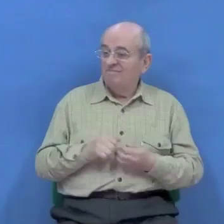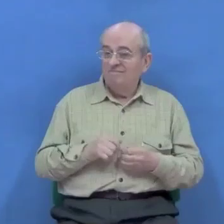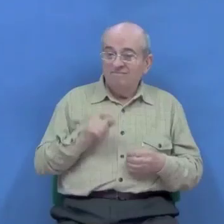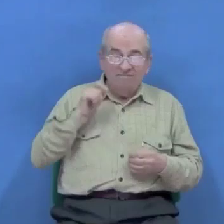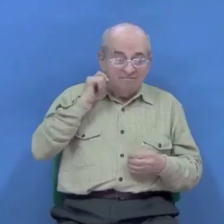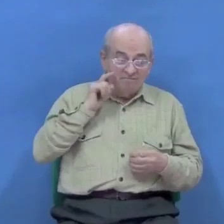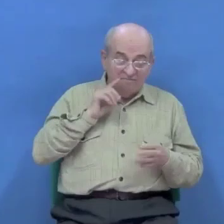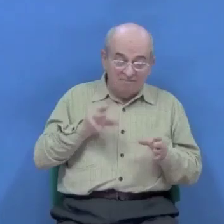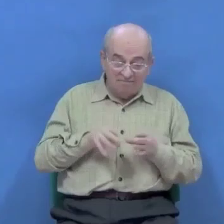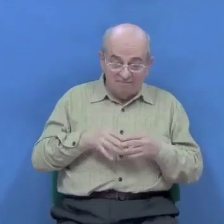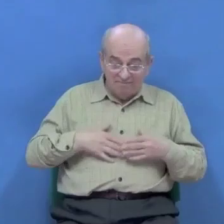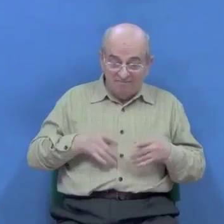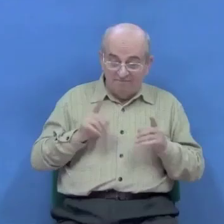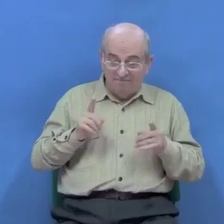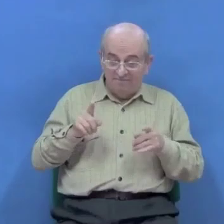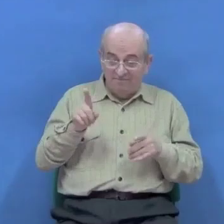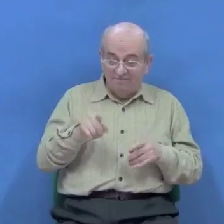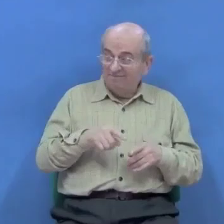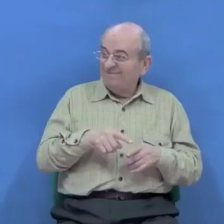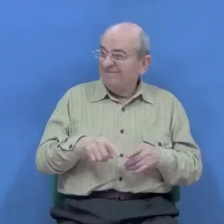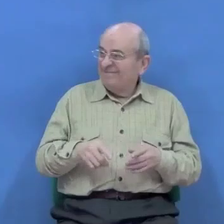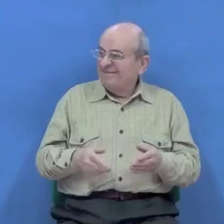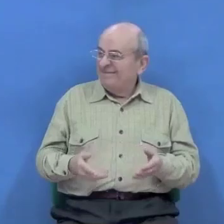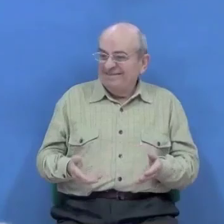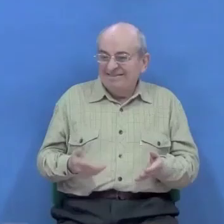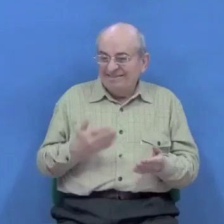Albo zakaz wspólnej kąpieli dla kobiet i mężczyzn.